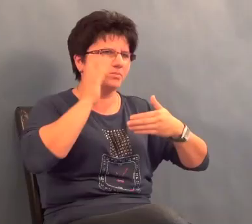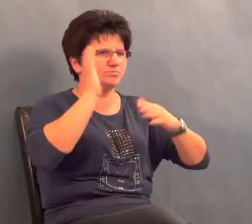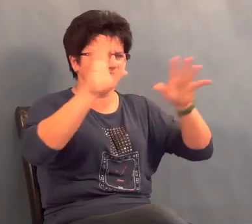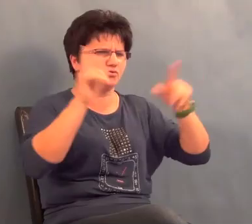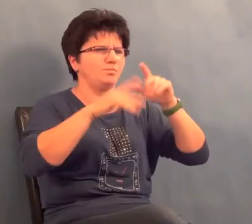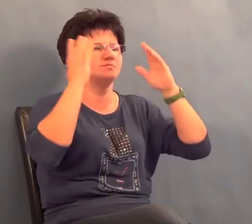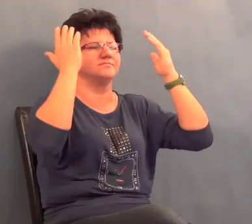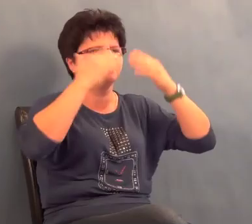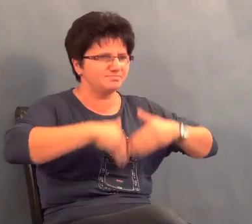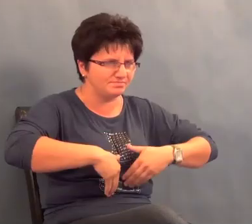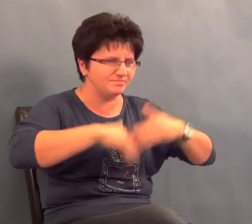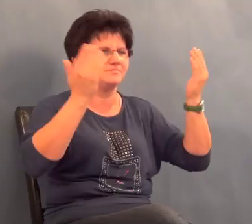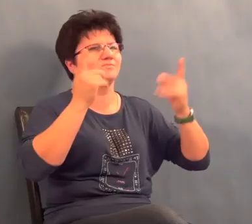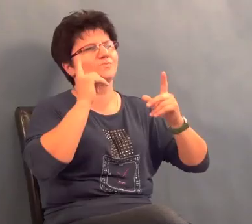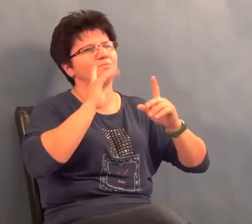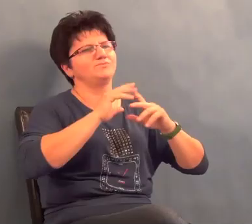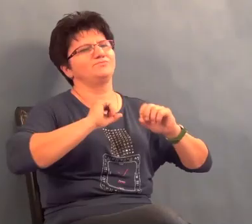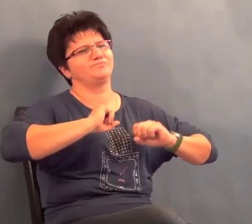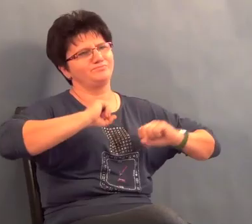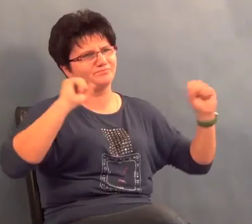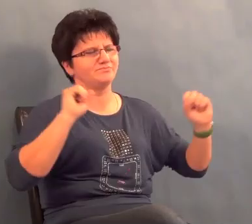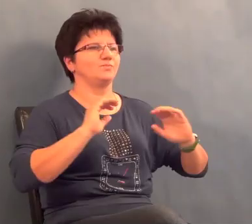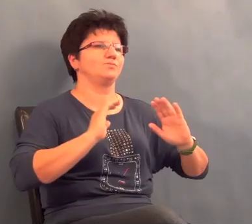Nadchodzi ranek, a ten chłopak budzi się, myje twarzy i zęby.